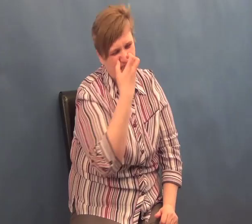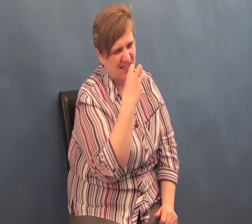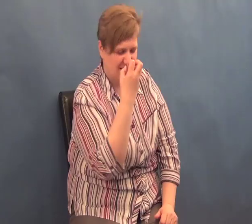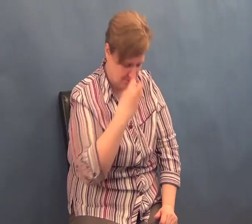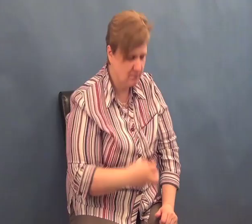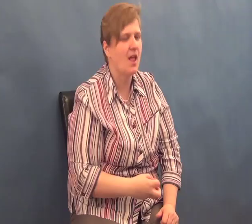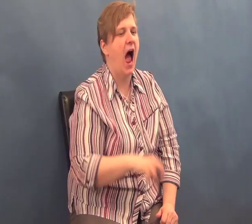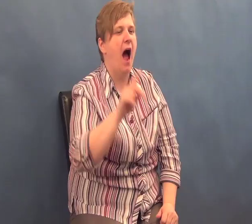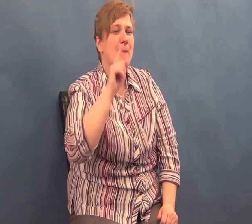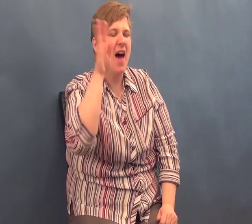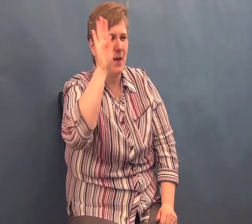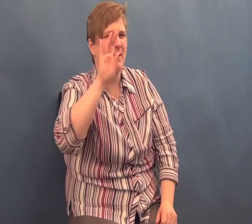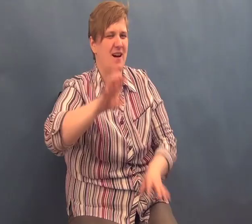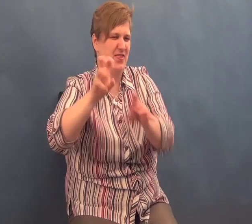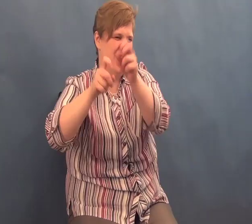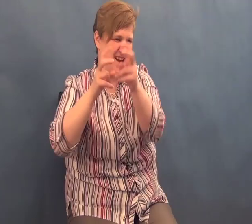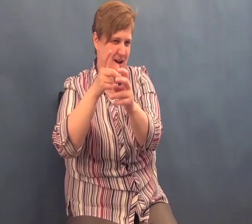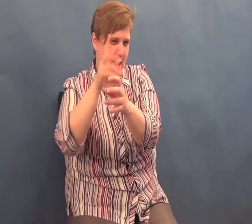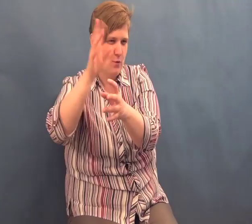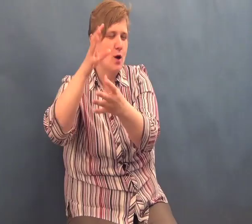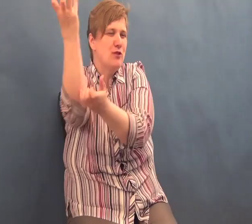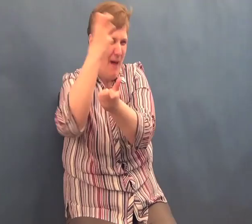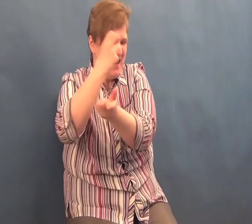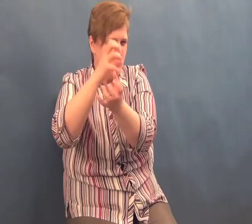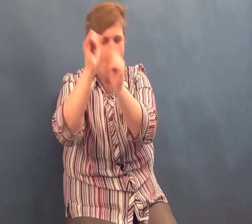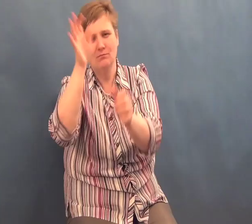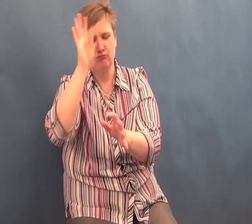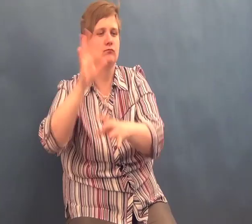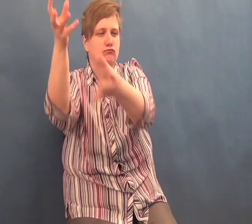A ten pan na drabinie wciąż zbiera gruszki, zbiera nieświadomy niczego.